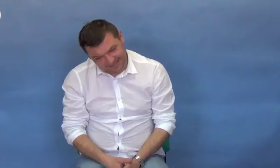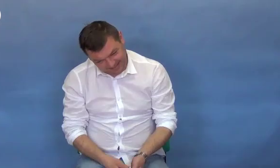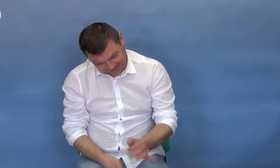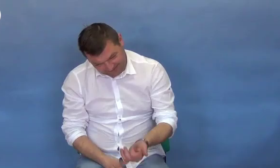Tak.